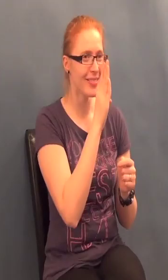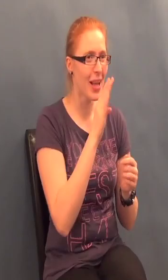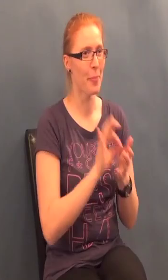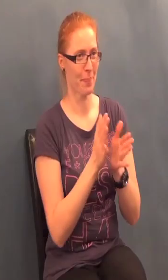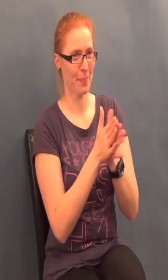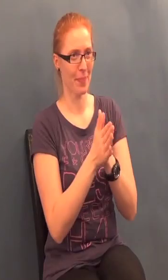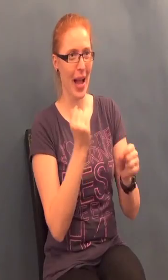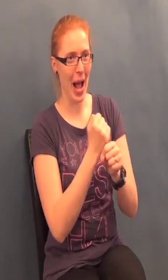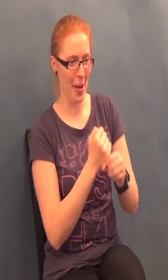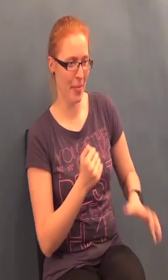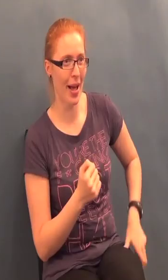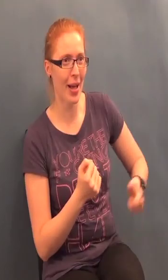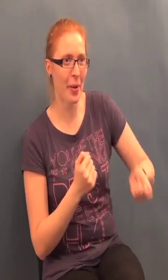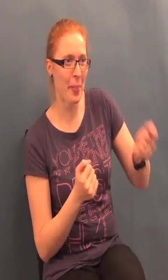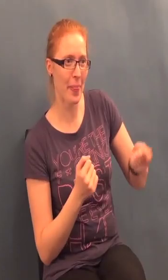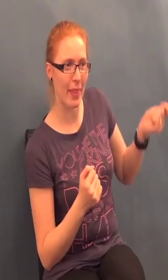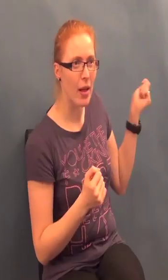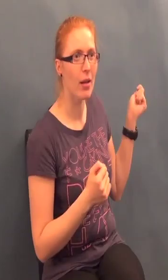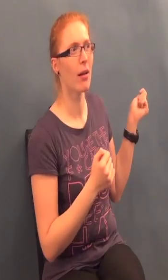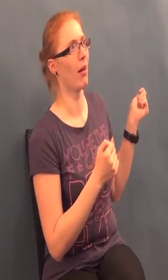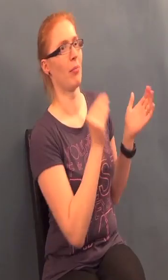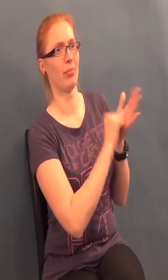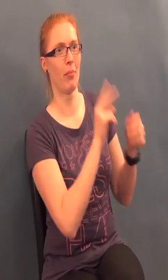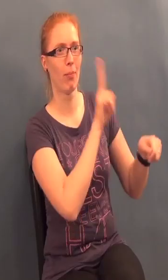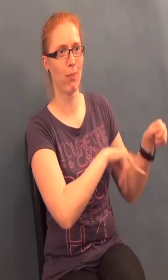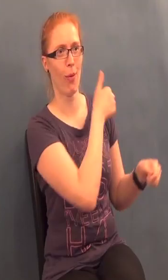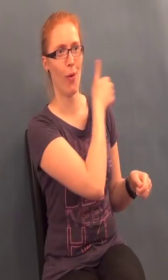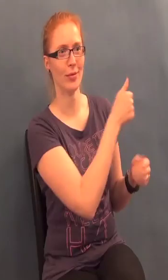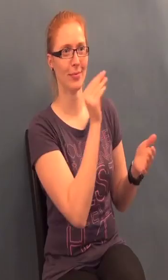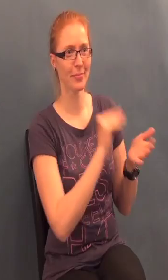Zaciera ręce, wyjmuje kamienie z kieszeni i zamierza nimi rzucić, ale zauważa policjanta, który nagle się pojawił.